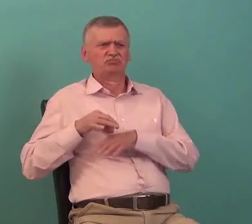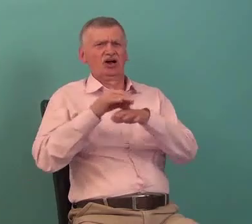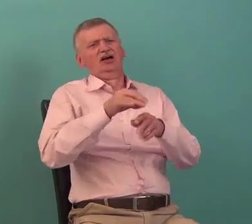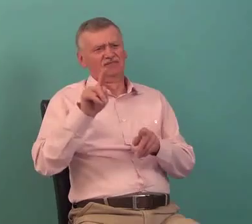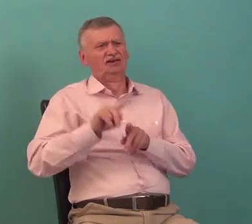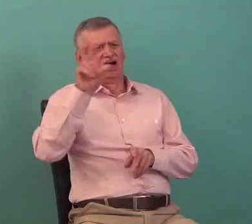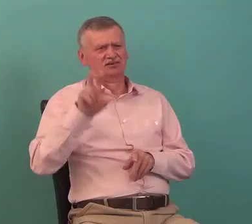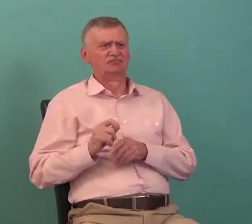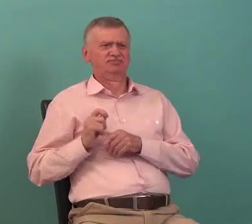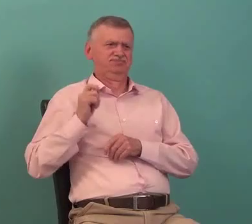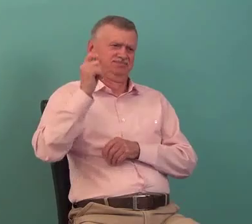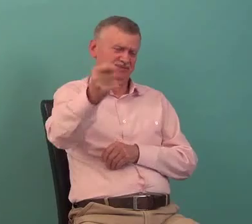Jedziemy do Raciborza.